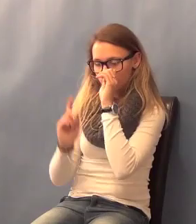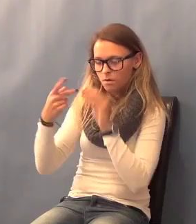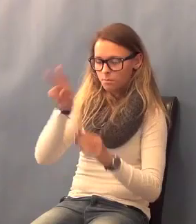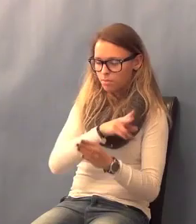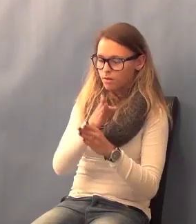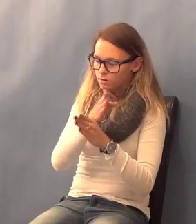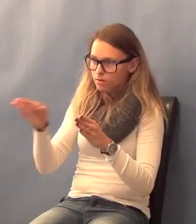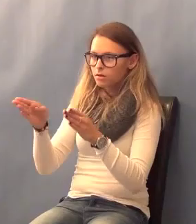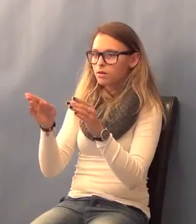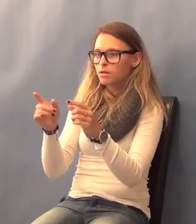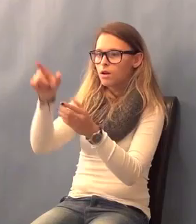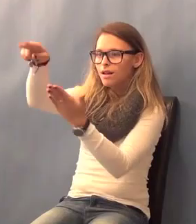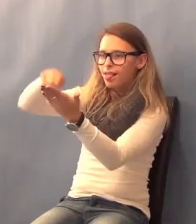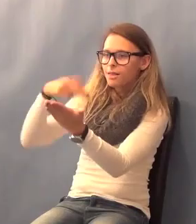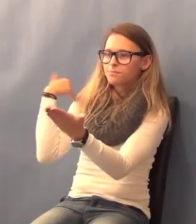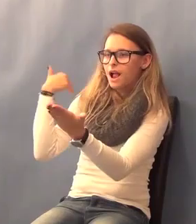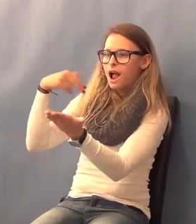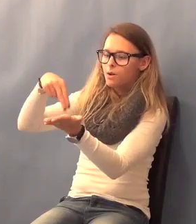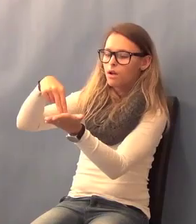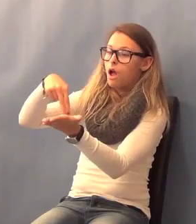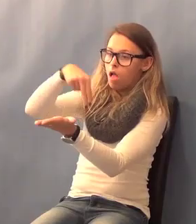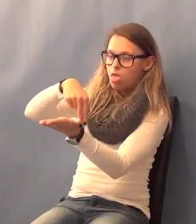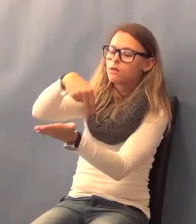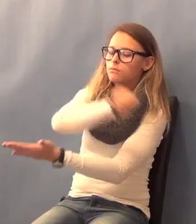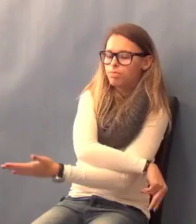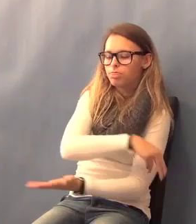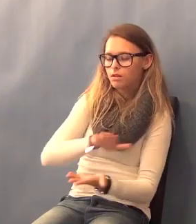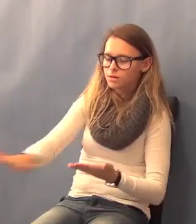Można upaść, trzeba się przesunąć za białą linię.